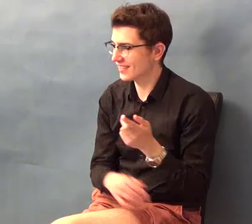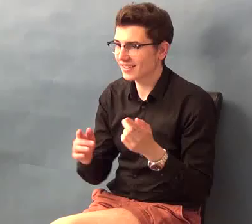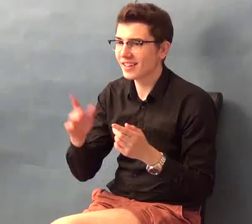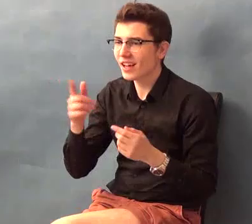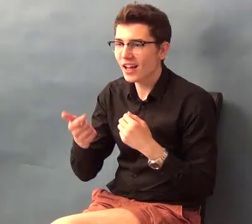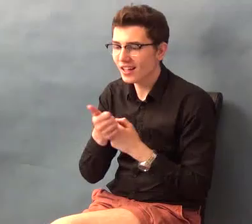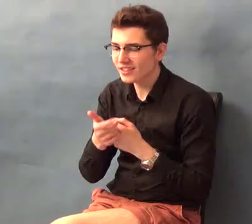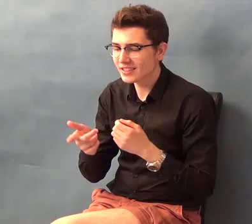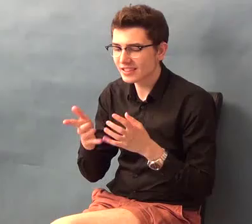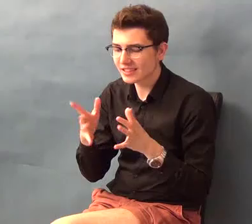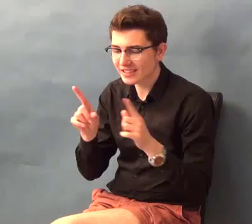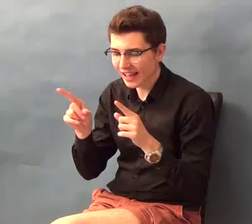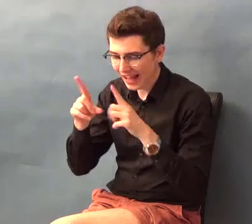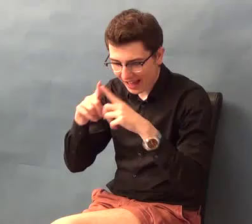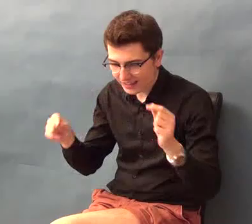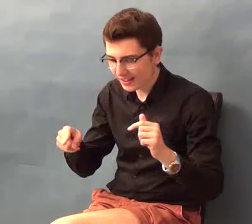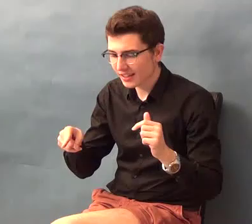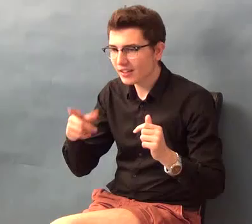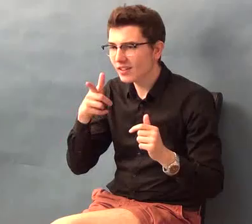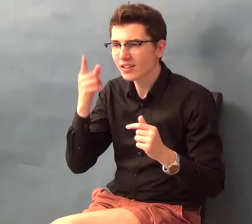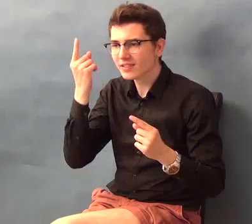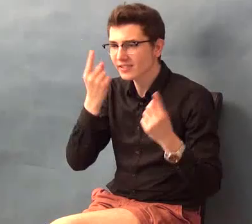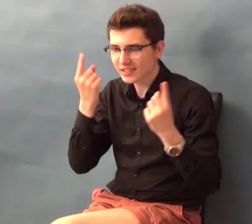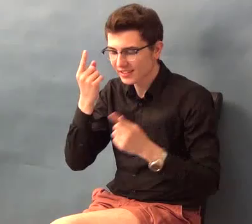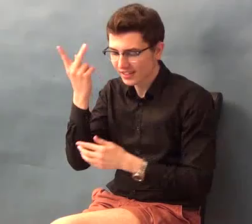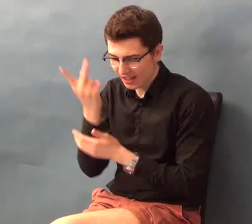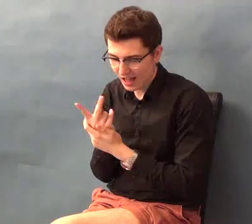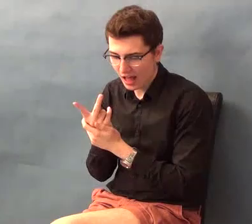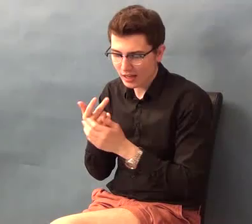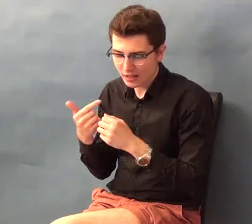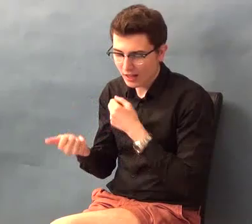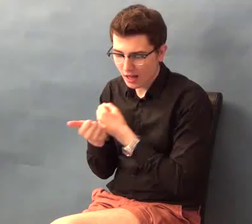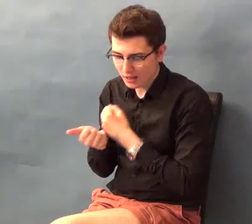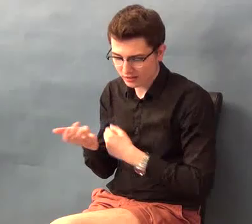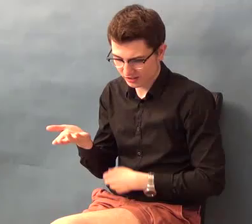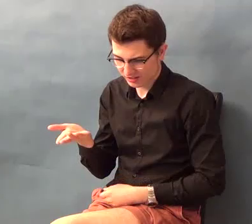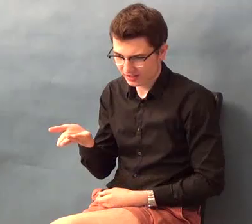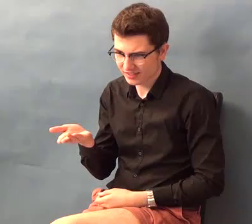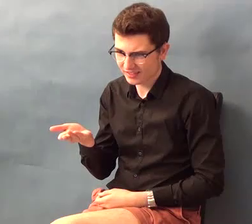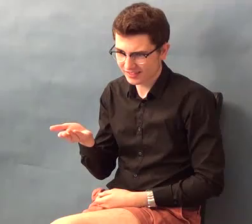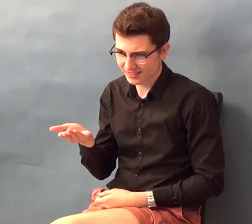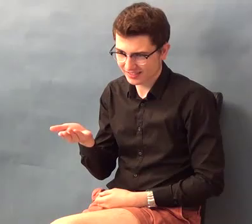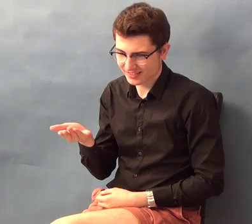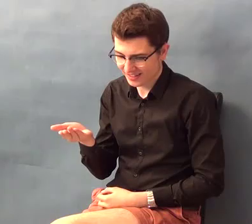Chodzi o to, że inni myślą, że ten trójkątny znak informuje o upadku czegoś. Ale o co chodzi dokładnie?